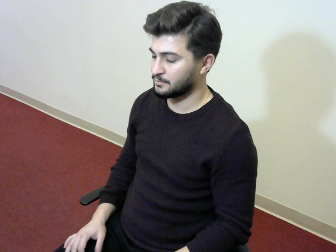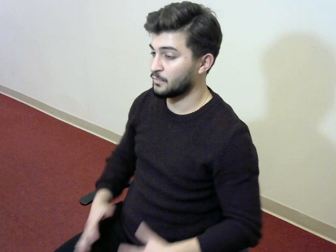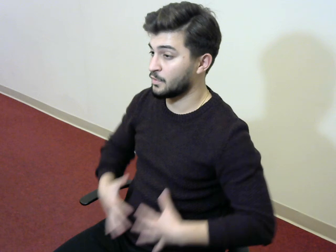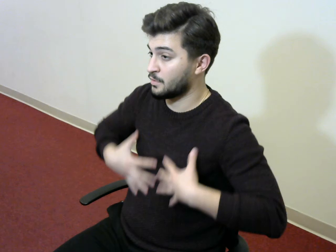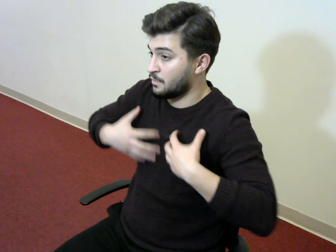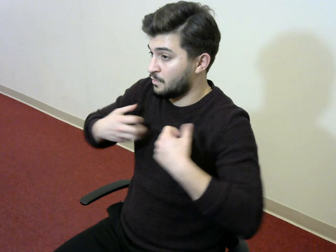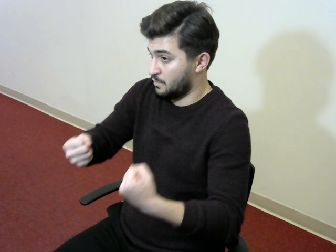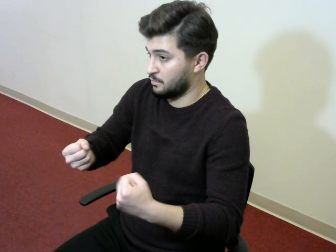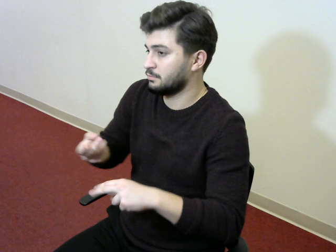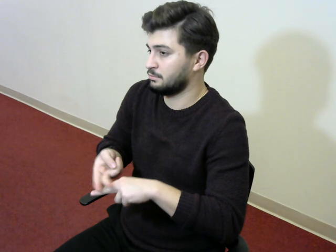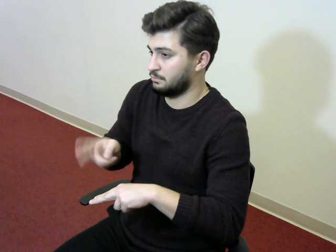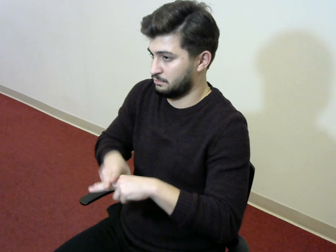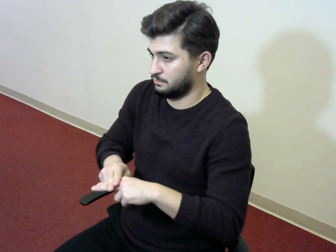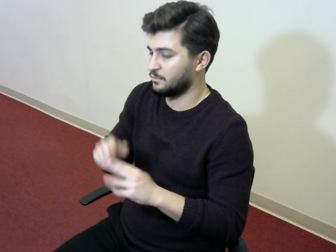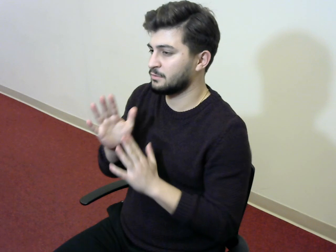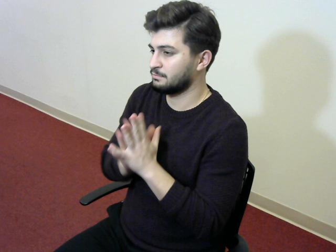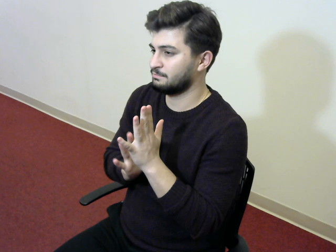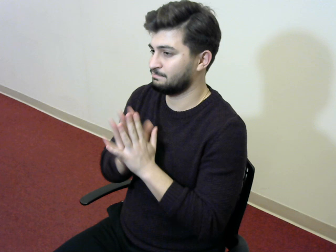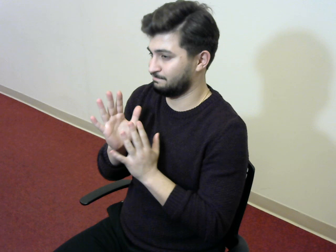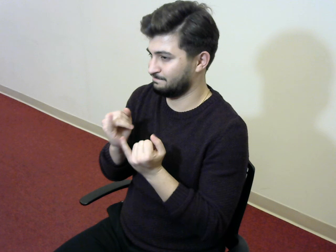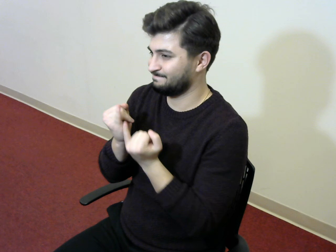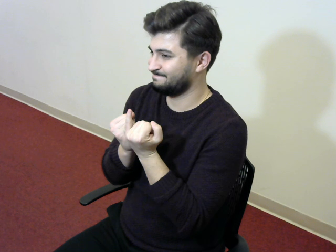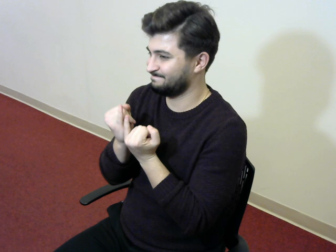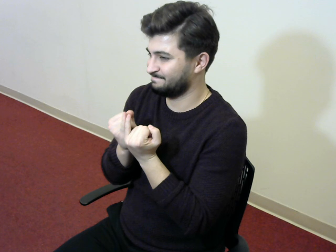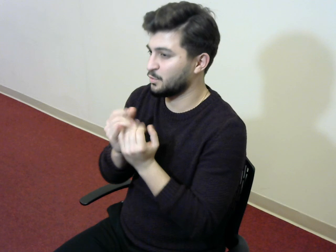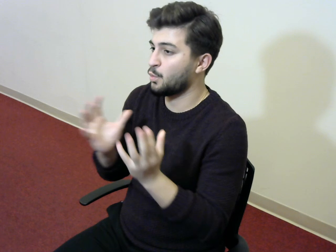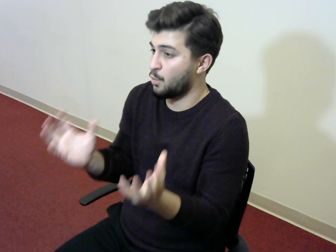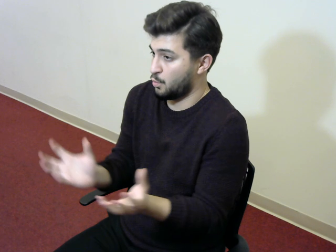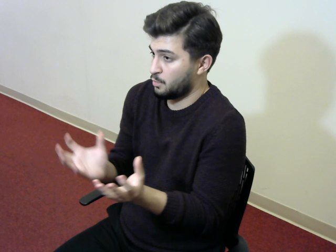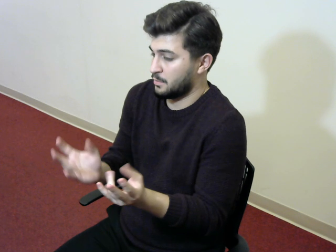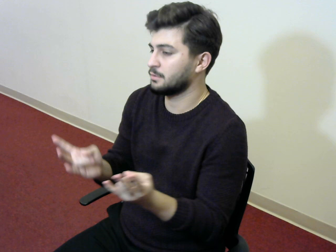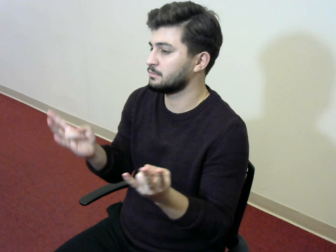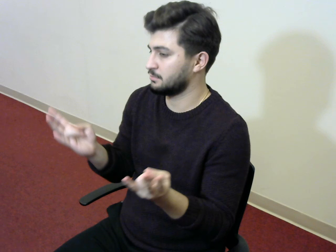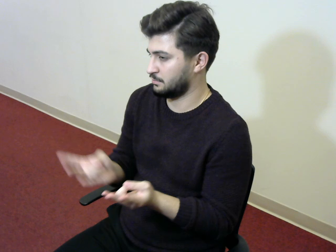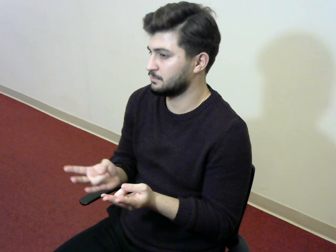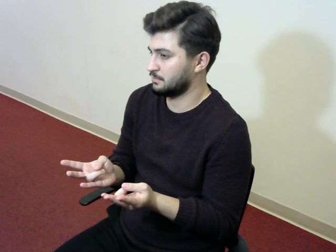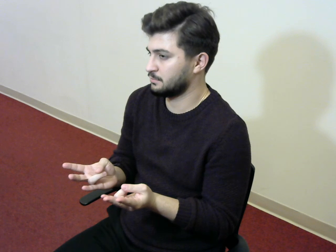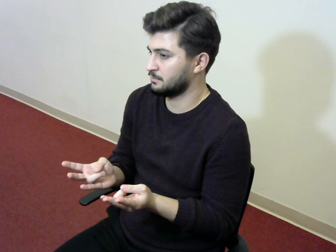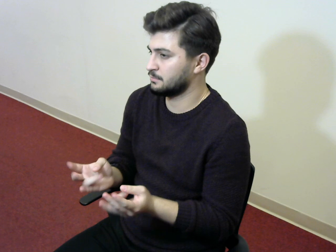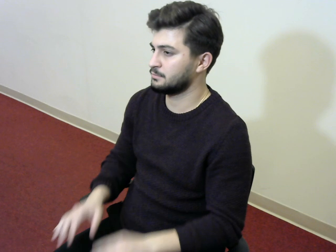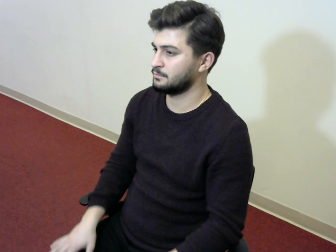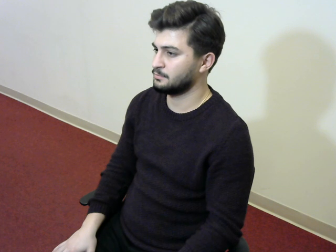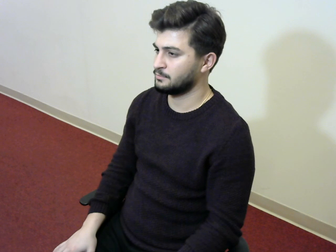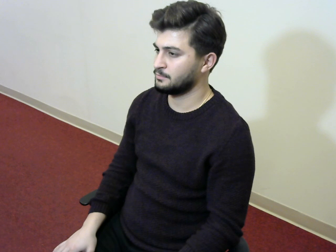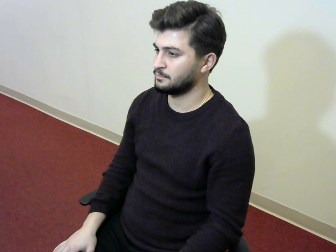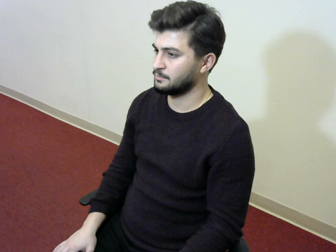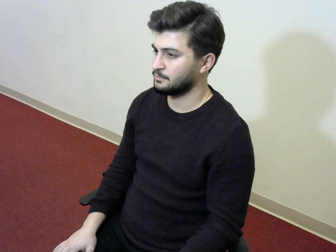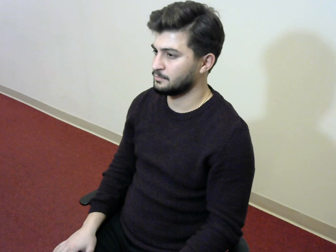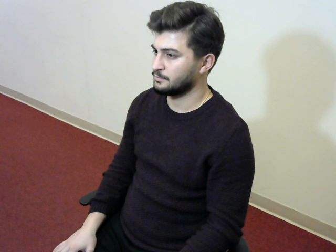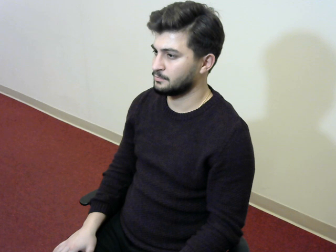Sağlamlığımız üçün bitkiləri qorumaq lazımdır